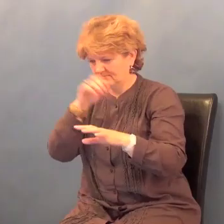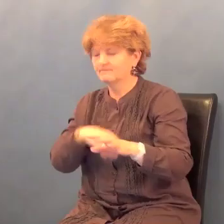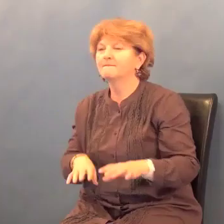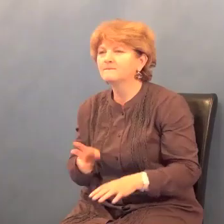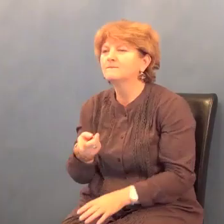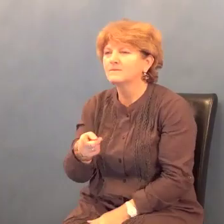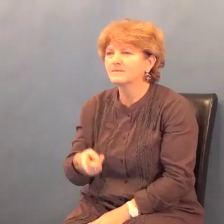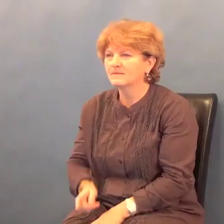Co chciałaś?